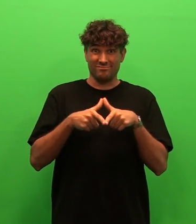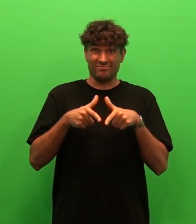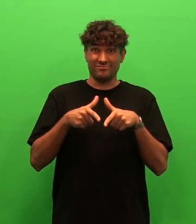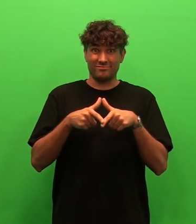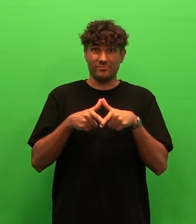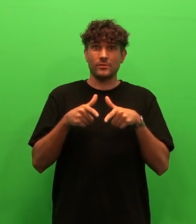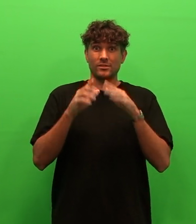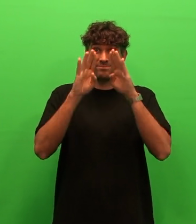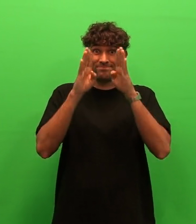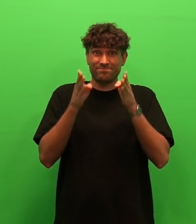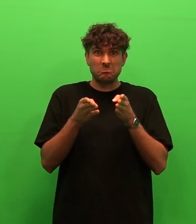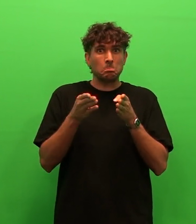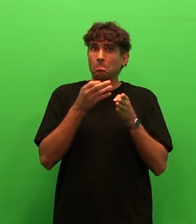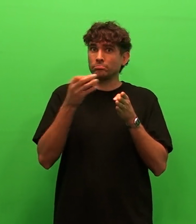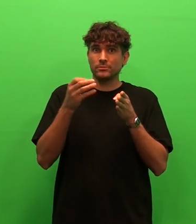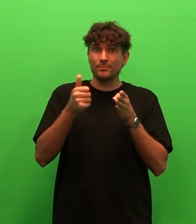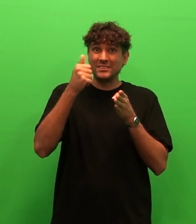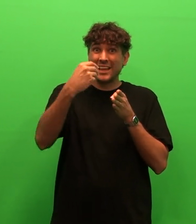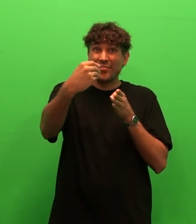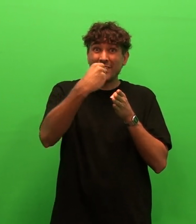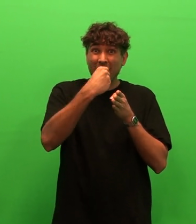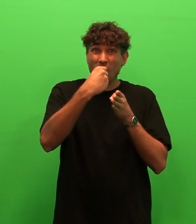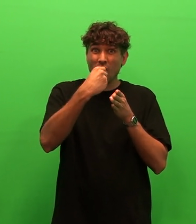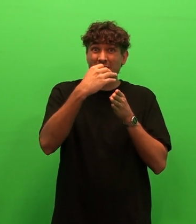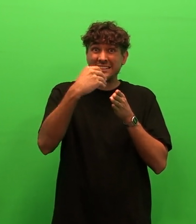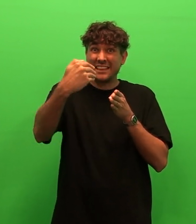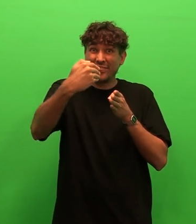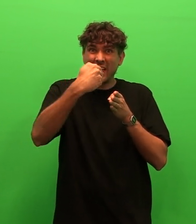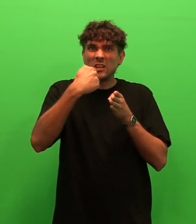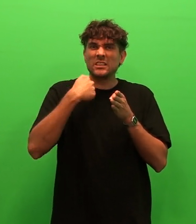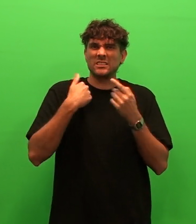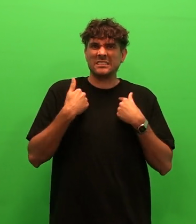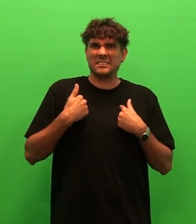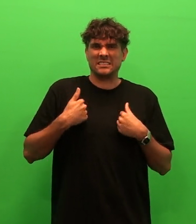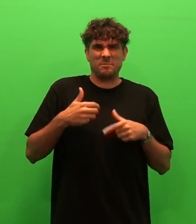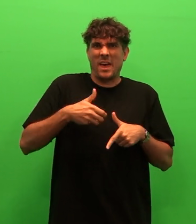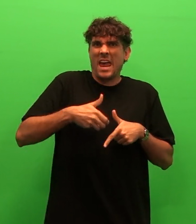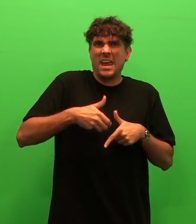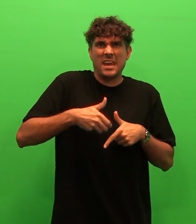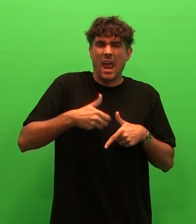De la vagina, els llavis majors els tinc bé, però per dins, concretament dins, sento que em pica.